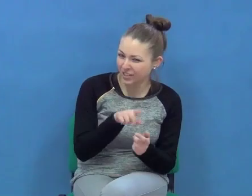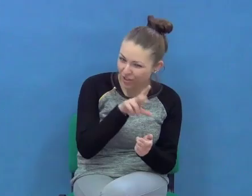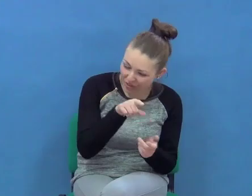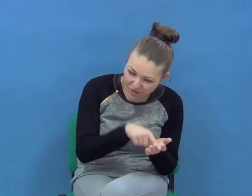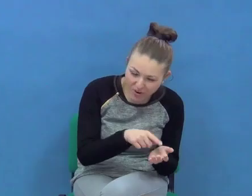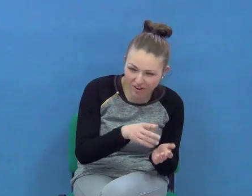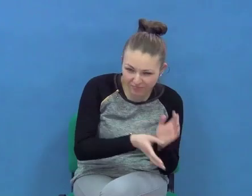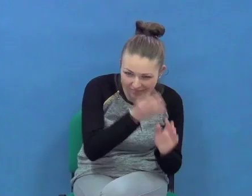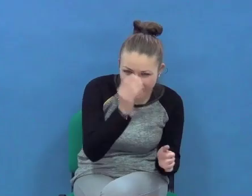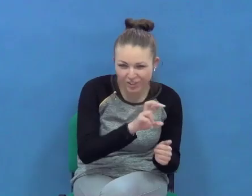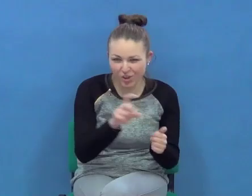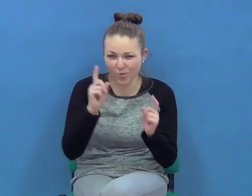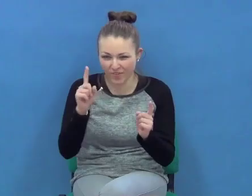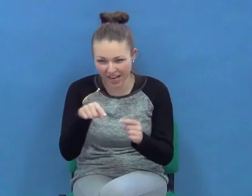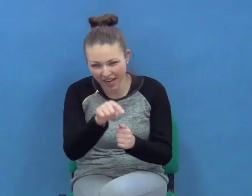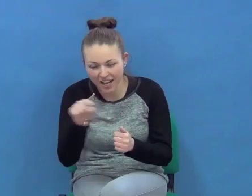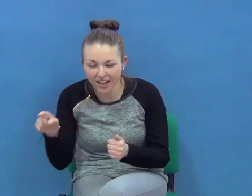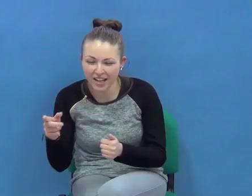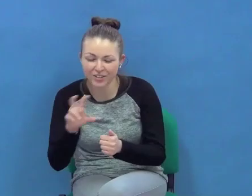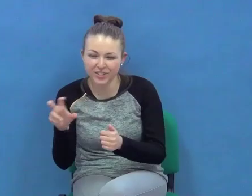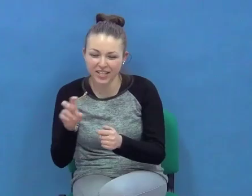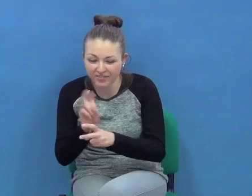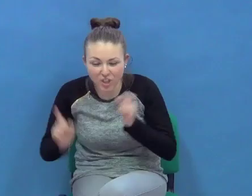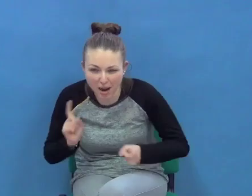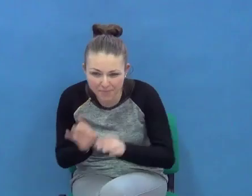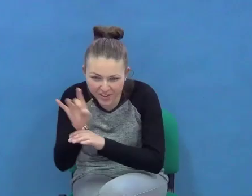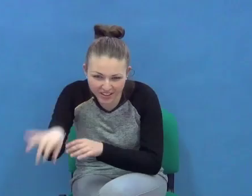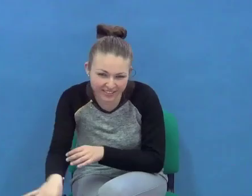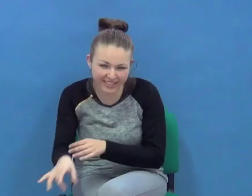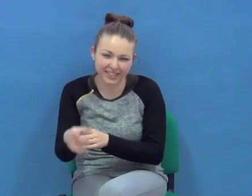Czy chodzi o kradzież, czy uwaga..., czy trzeba szybko biegać...